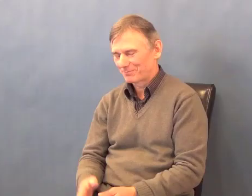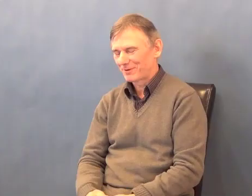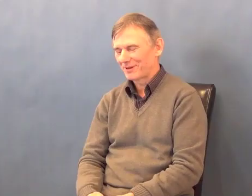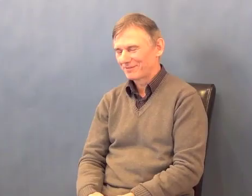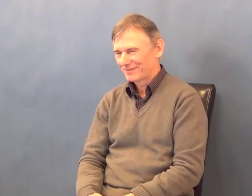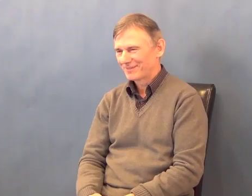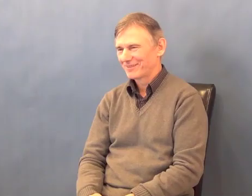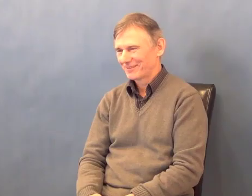Wypadek.